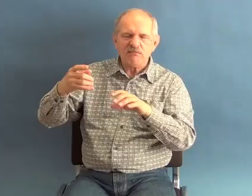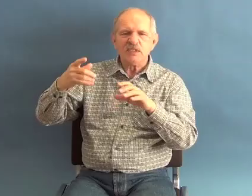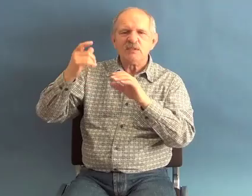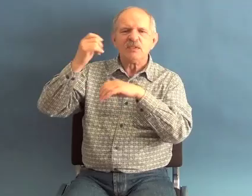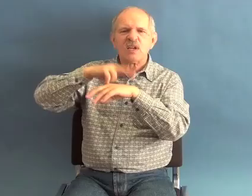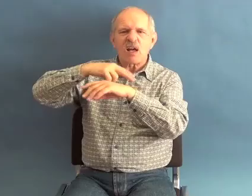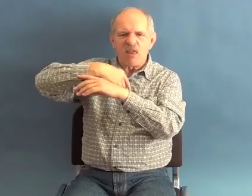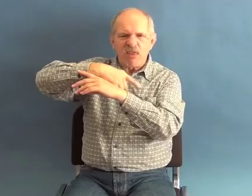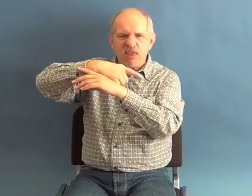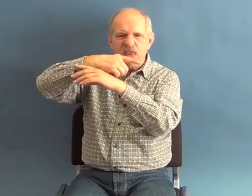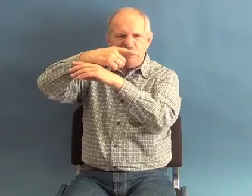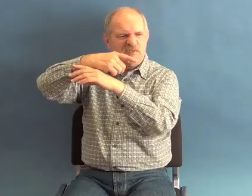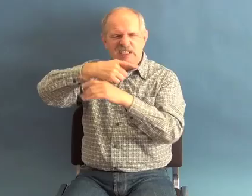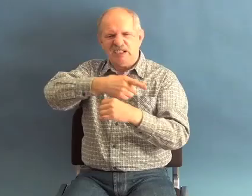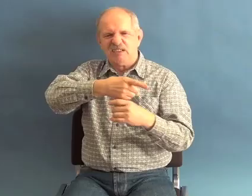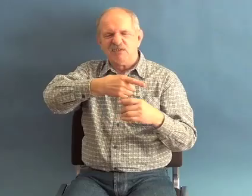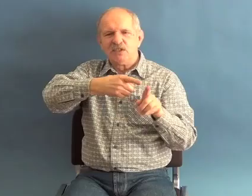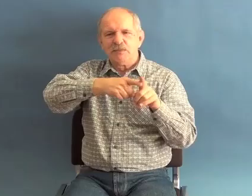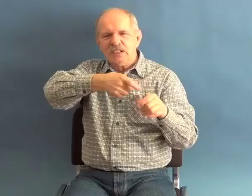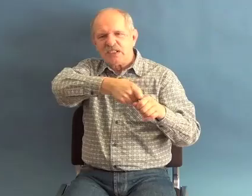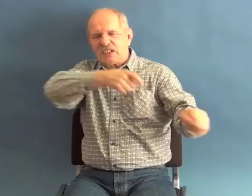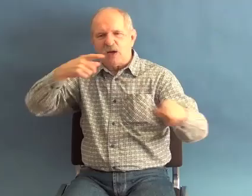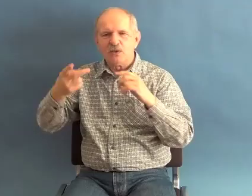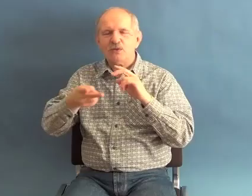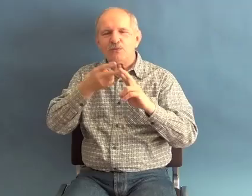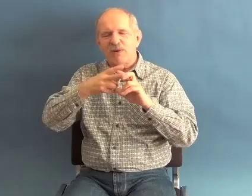Za chwilę wskazówka zegara jest ustawiona w kierunku dupy jak strzała z łuku.